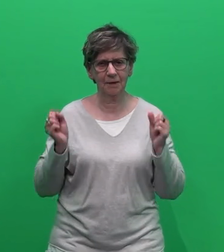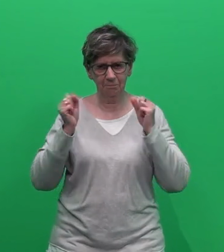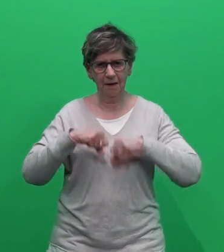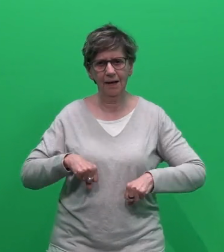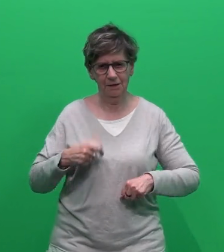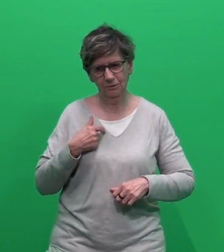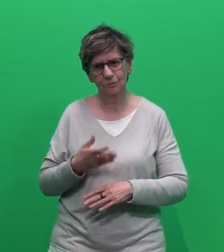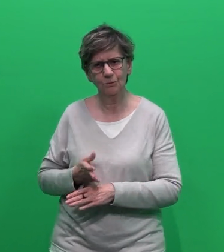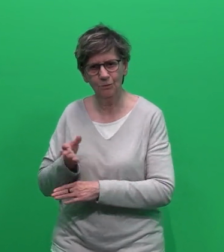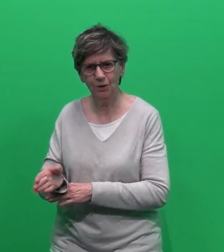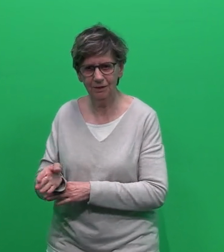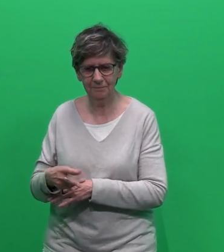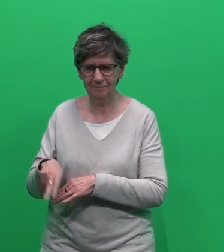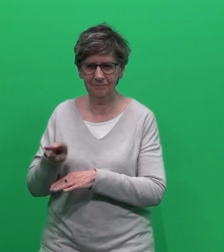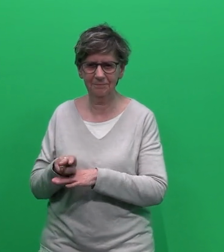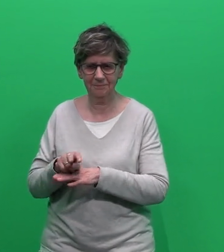D'acord, ara hi vaig i m'estiro.